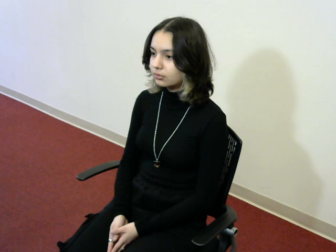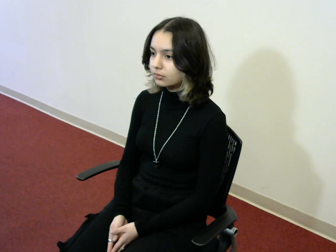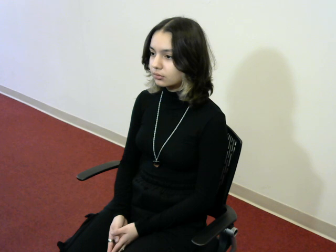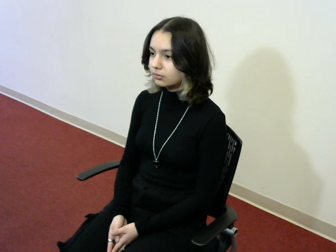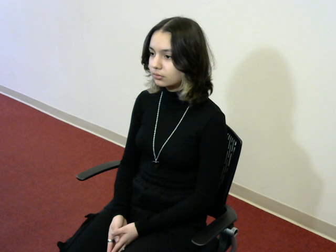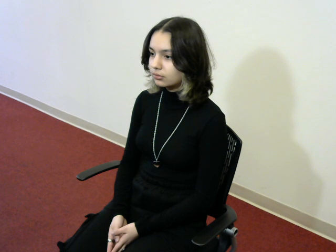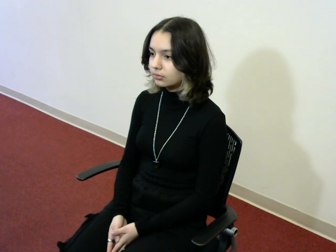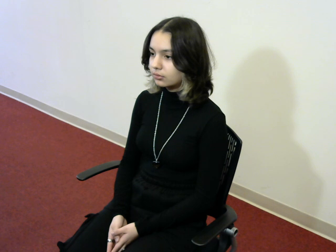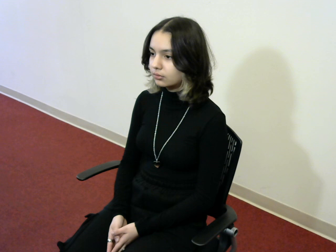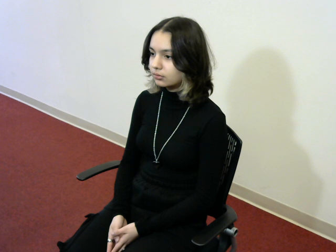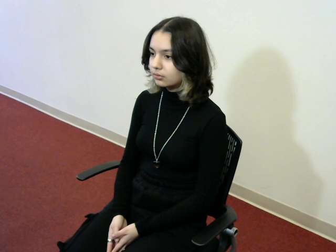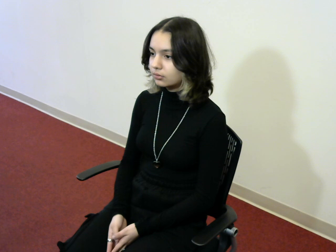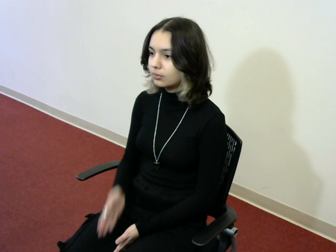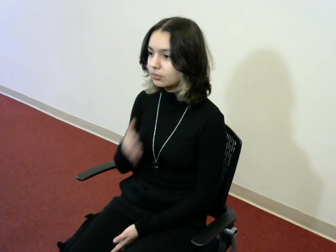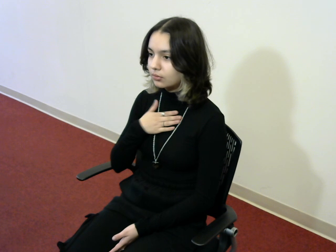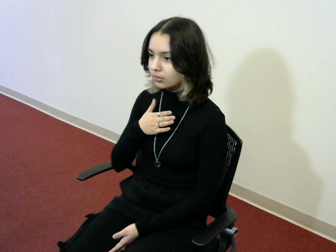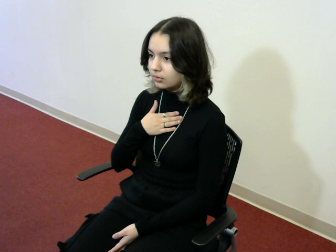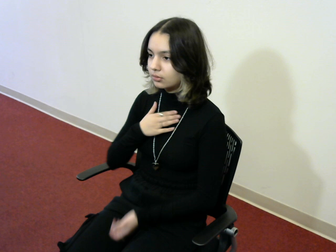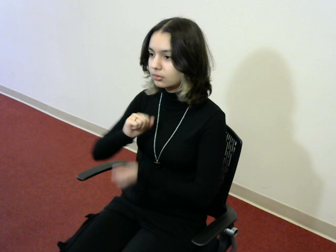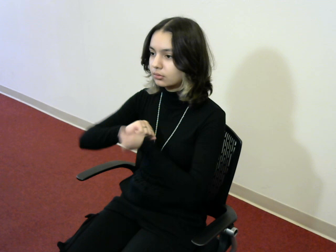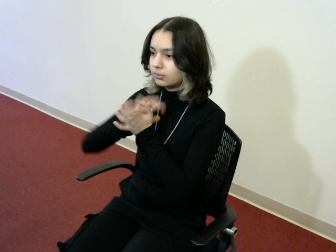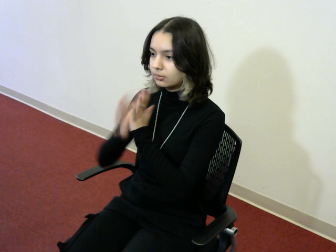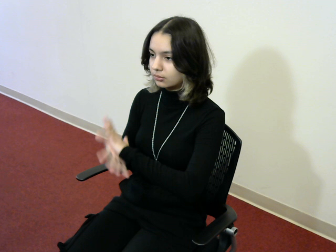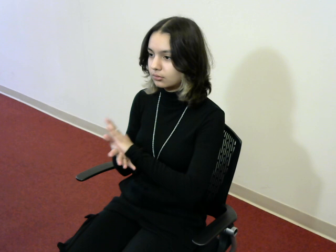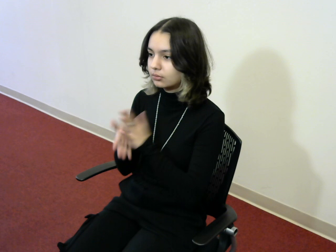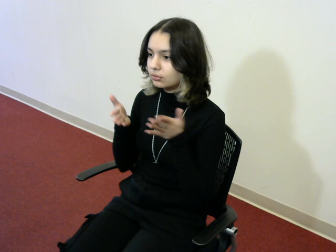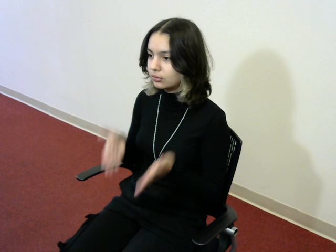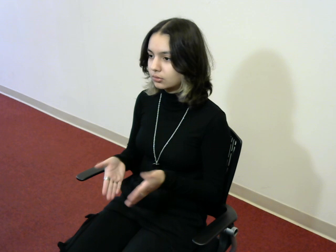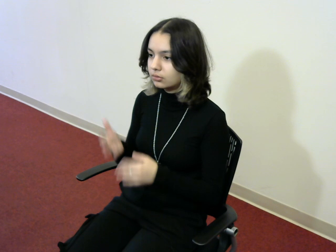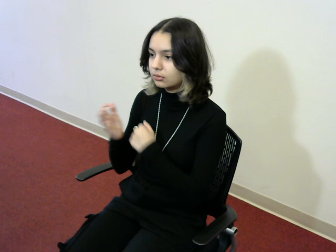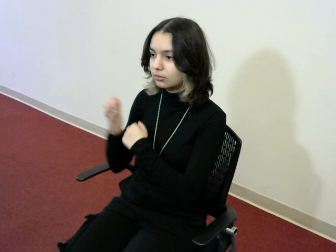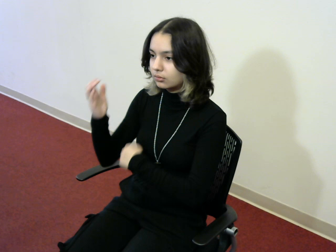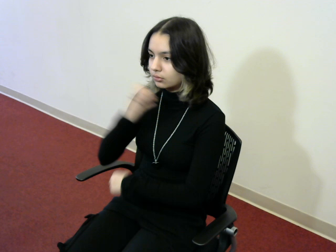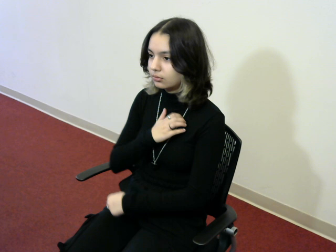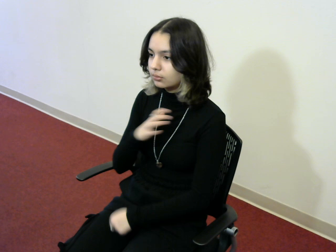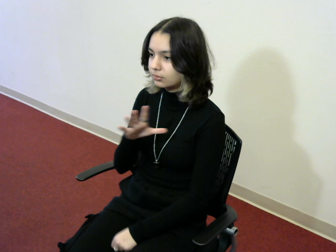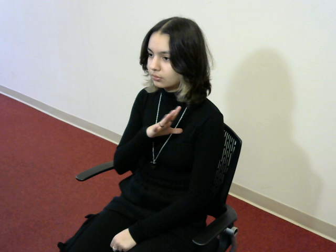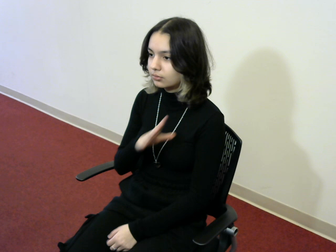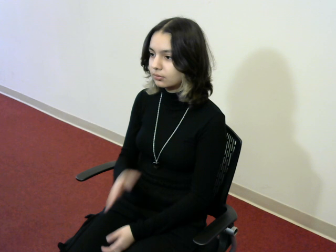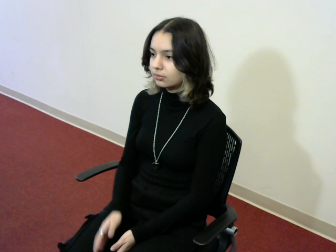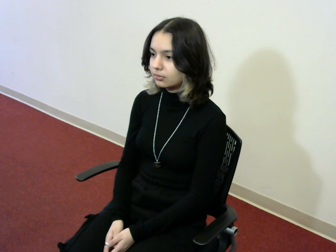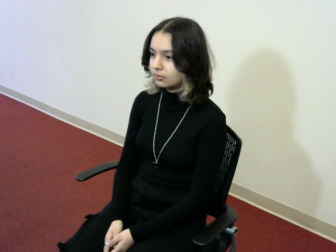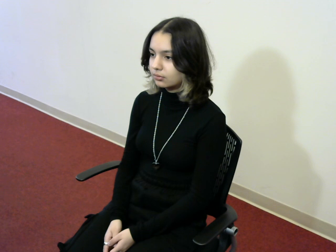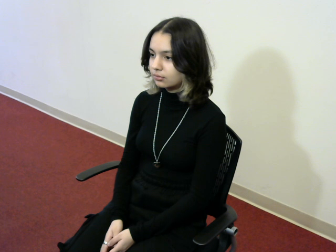Məni ASAN Xidmətdən bura göndəriblər